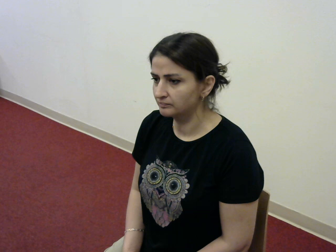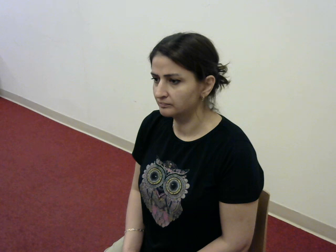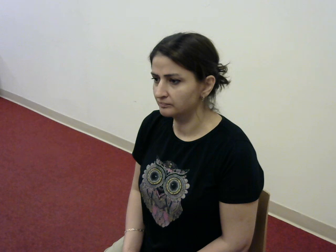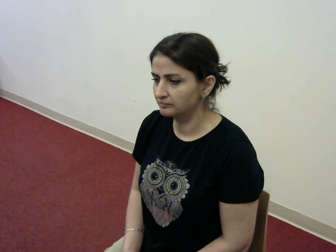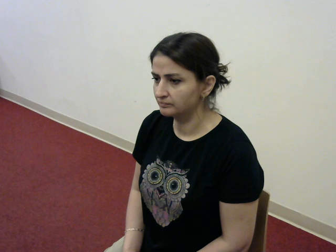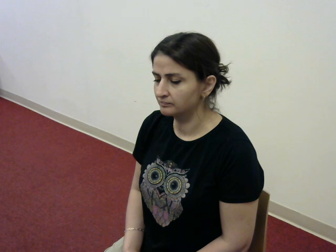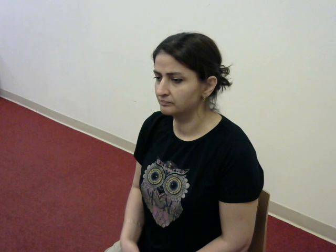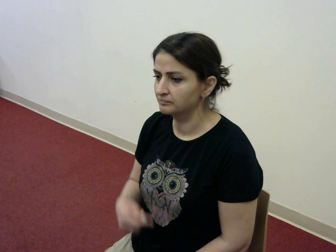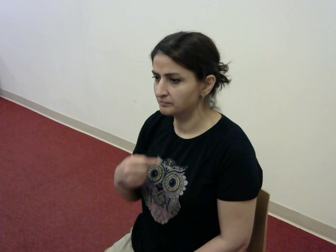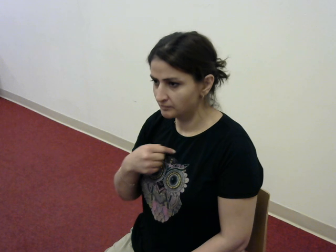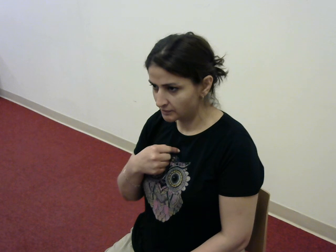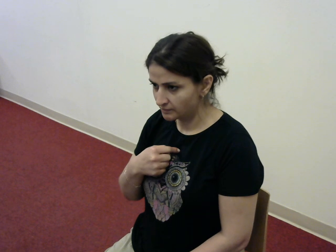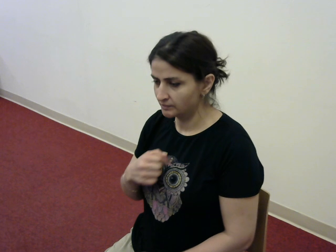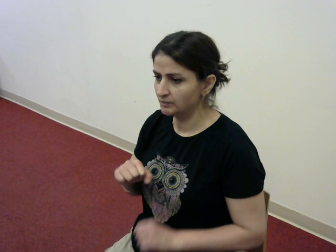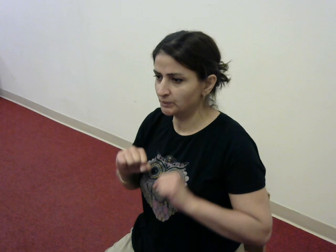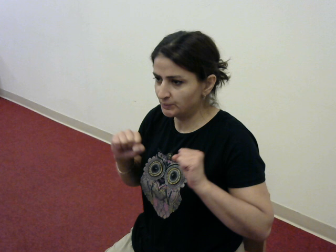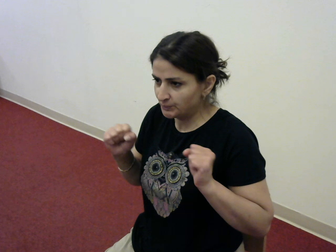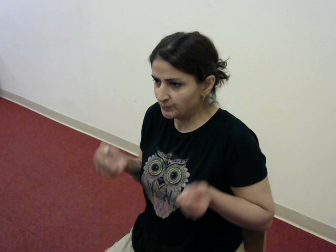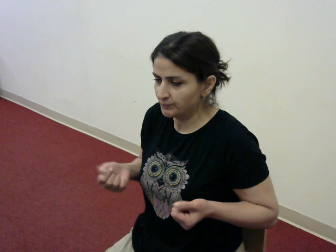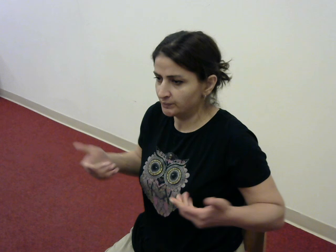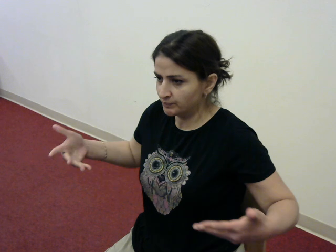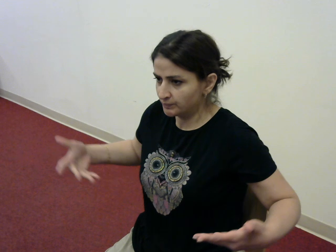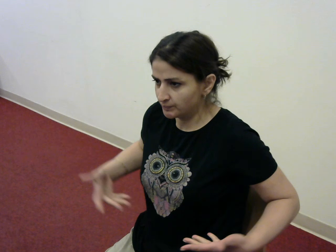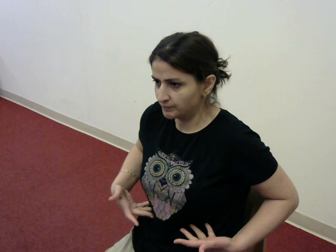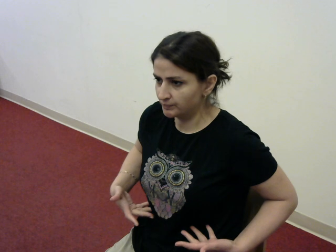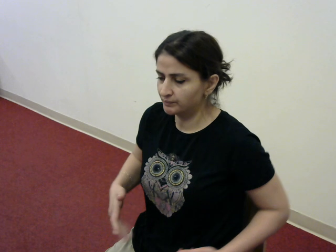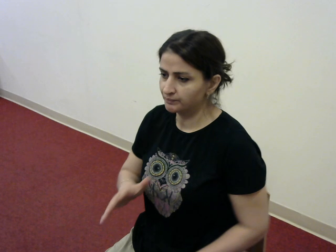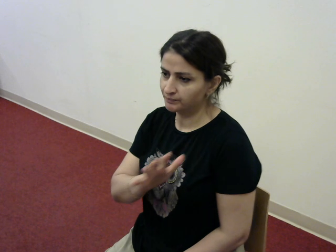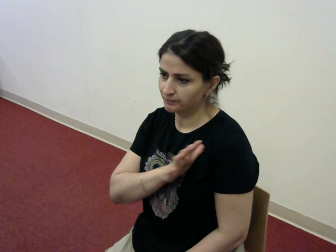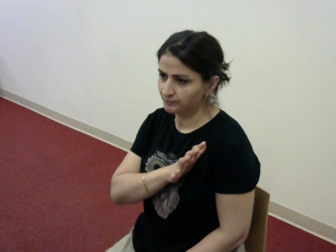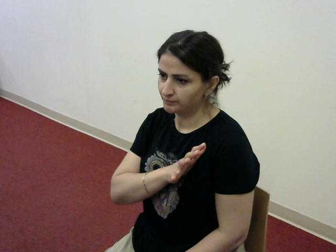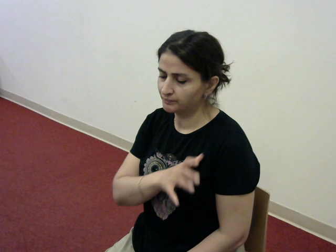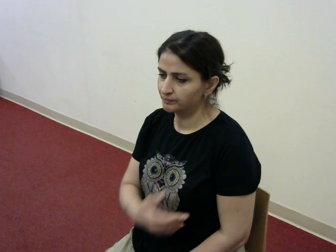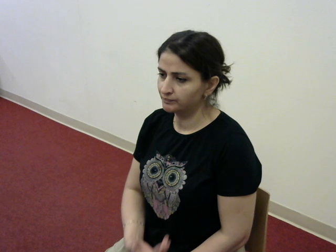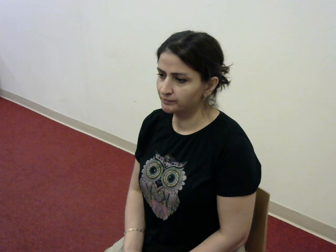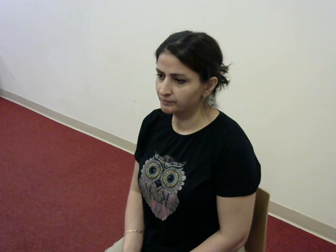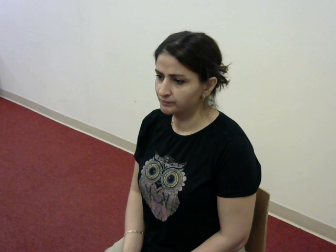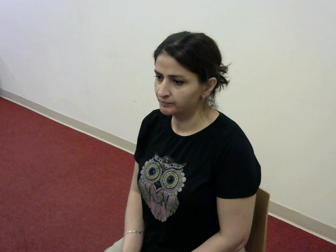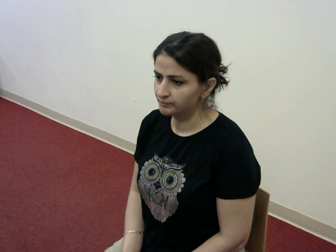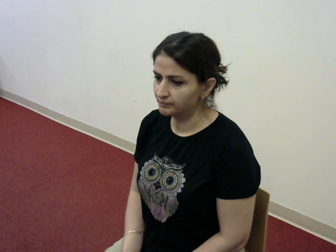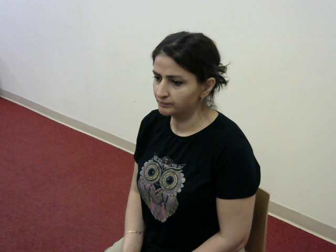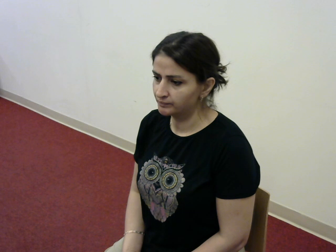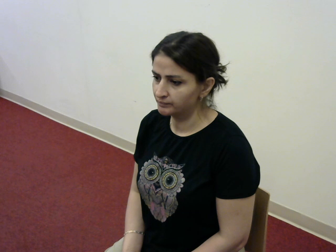Mən sətəlcəm olmuşam